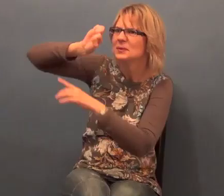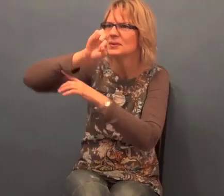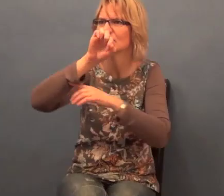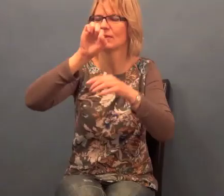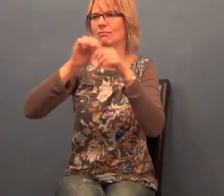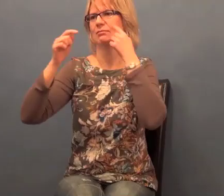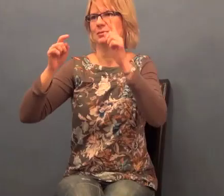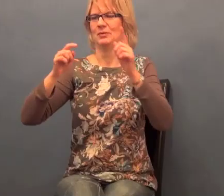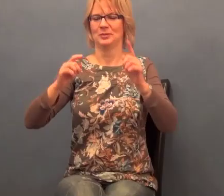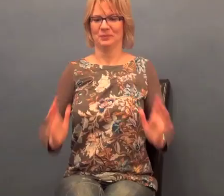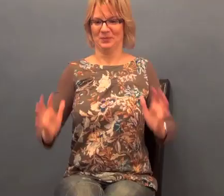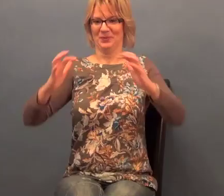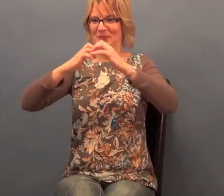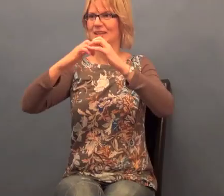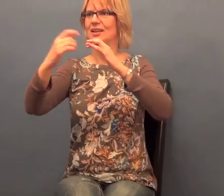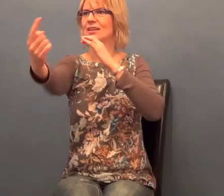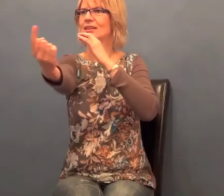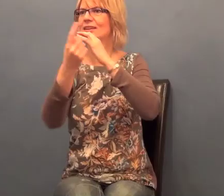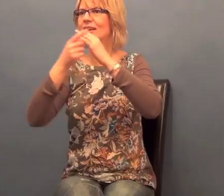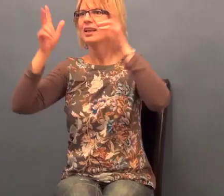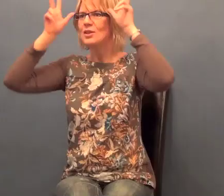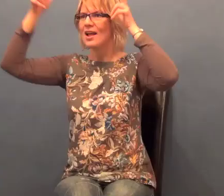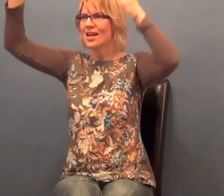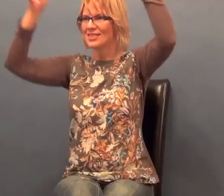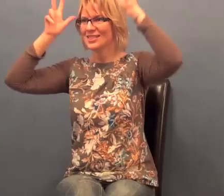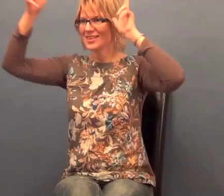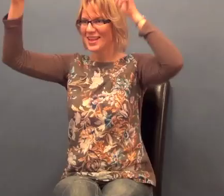Nie zauważył jelenia, który stał między skałami.